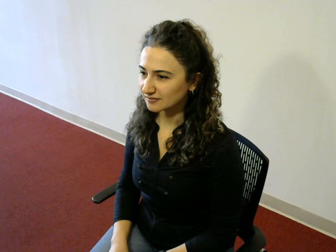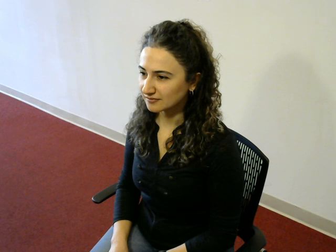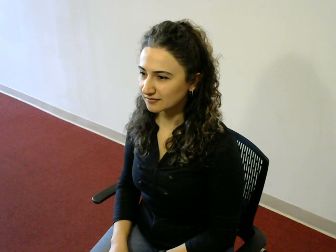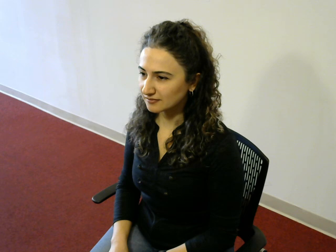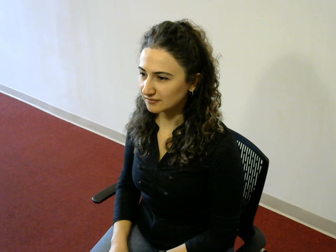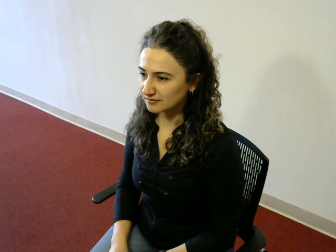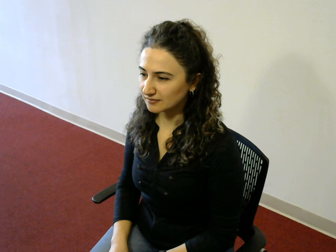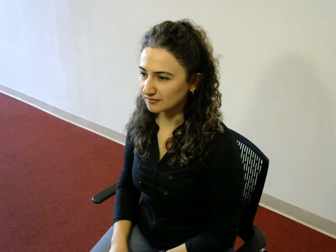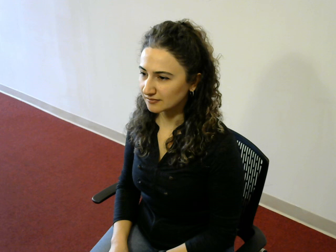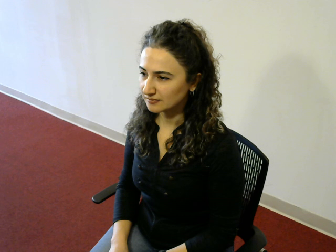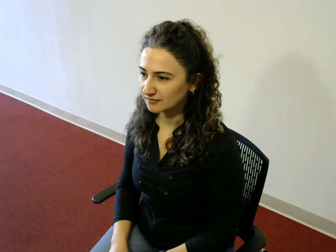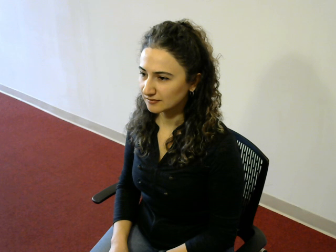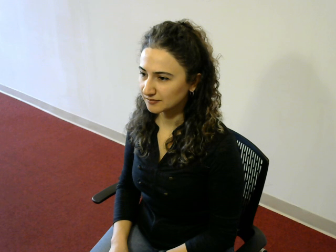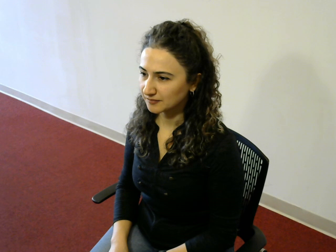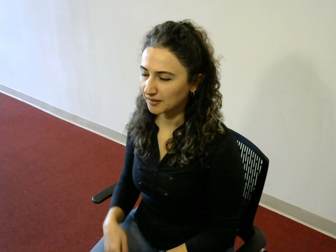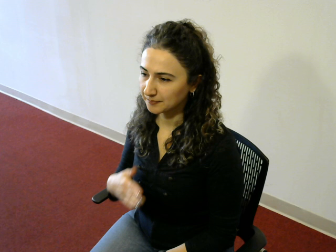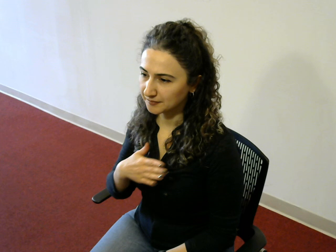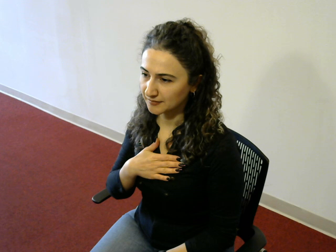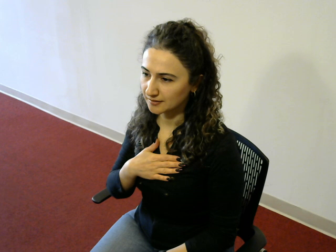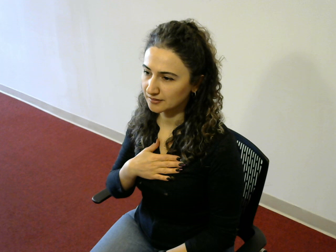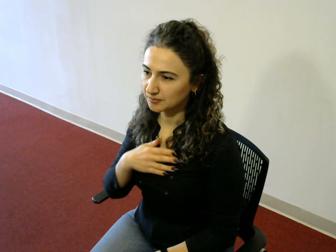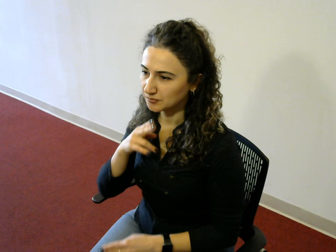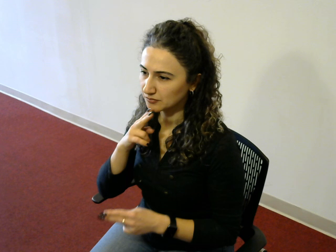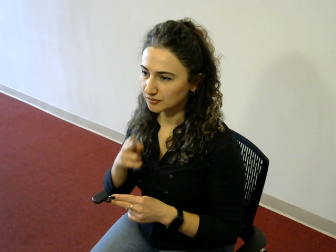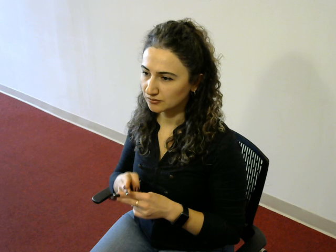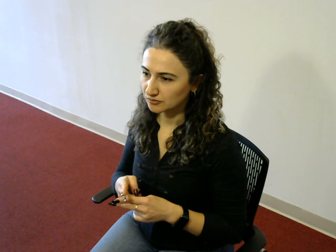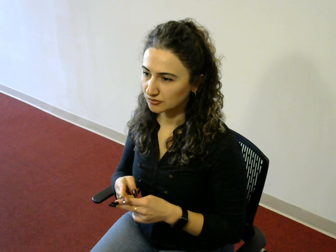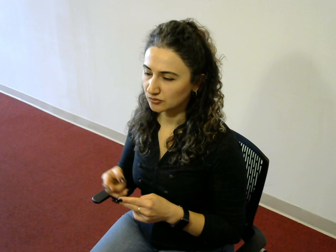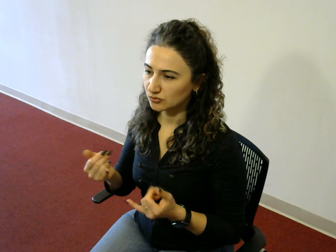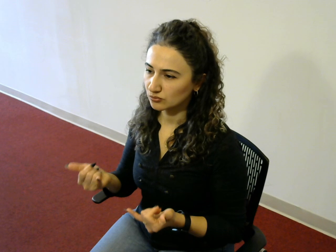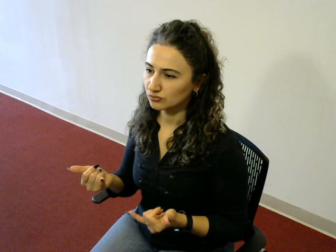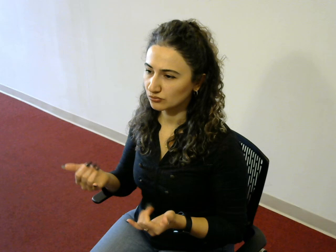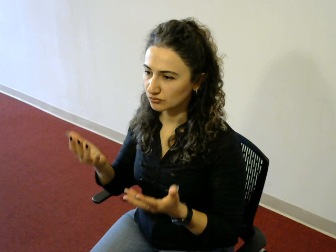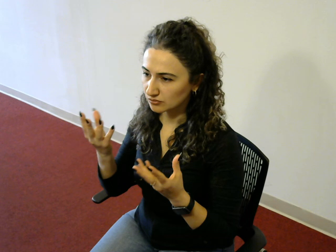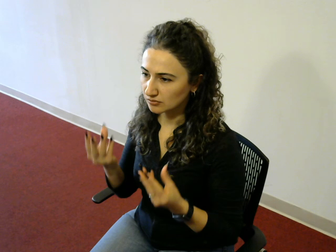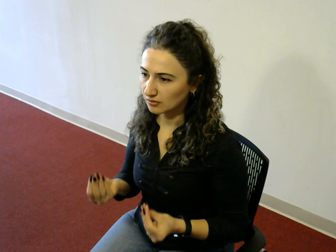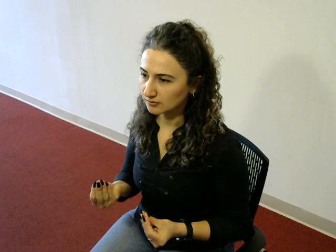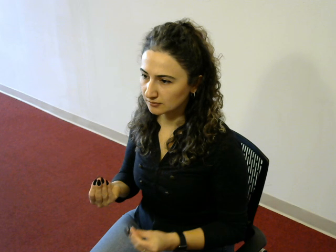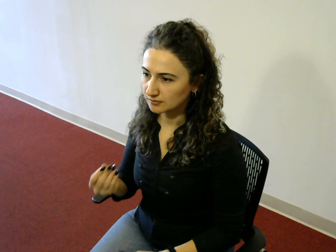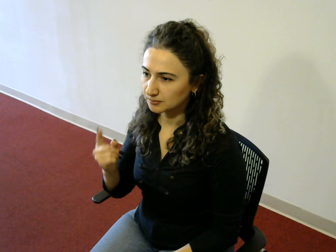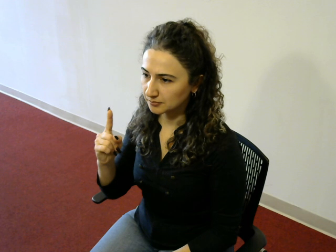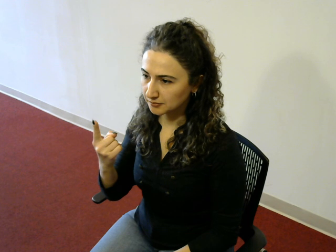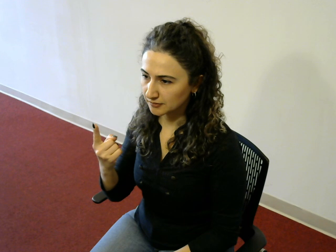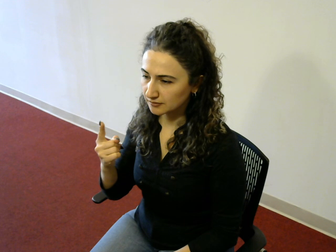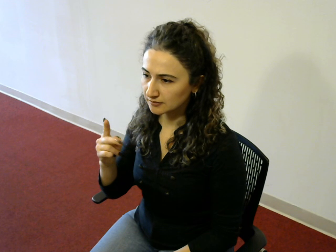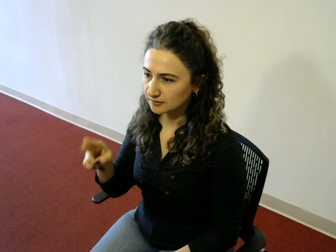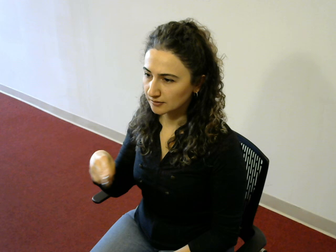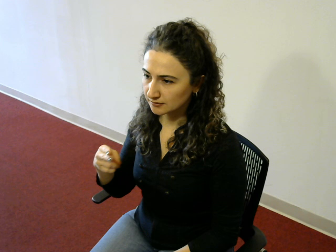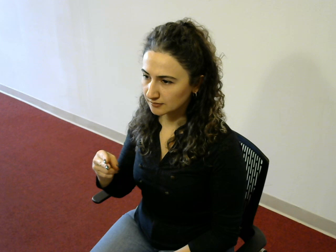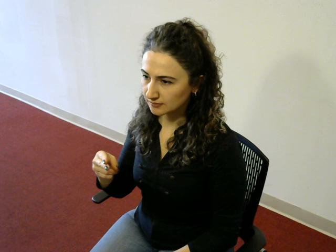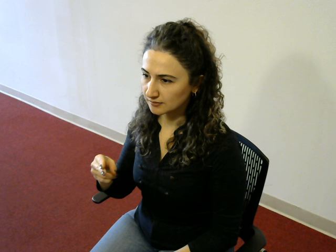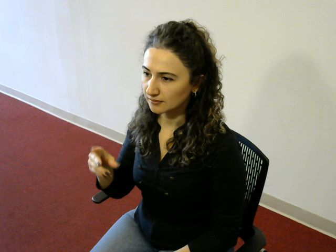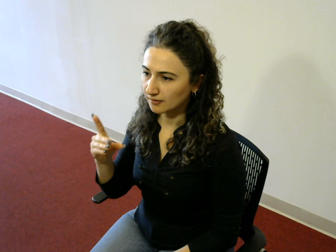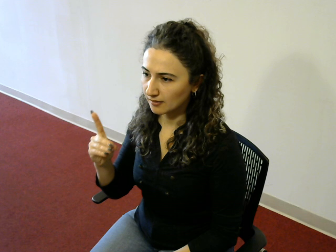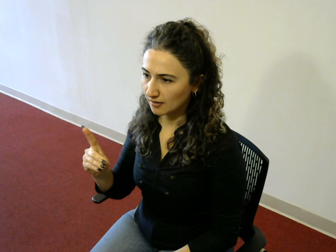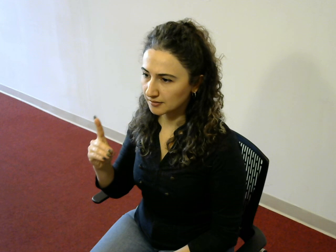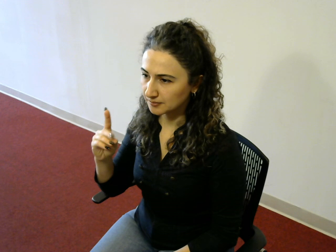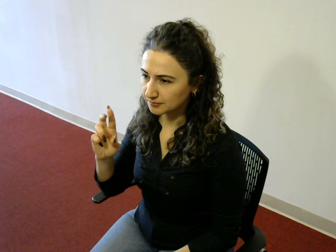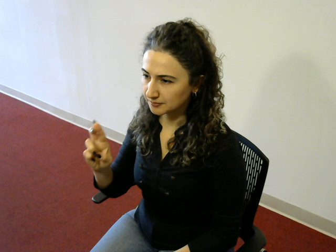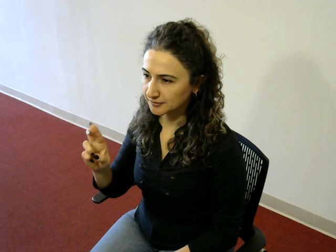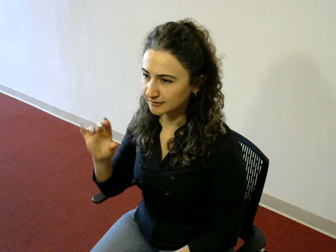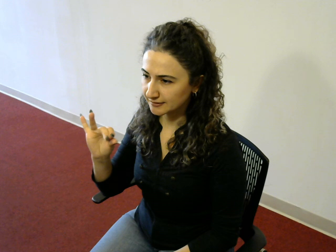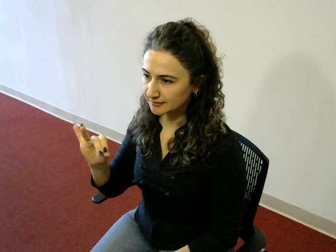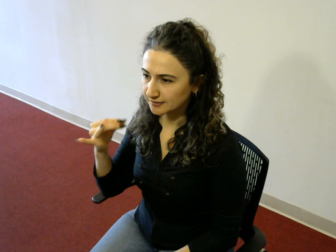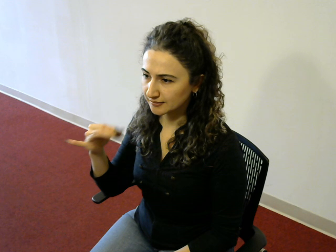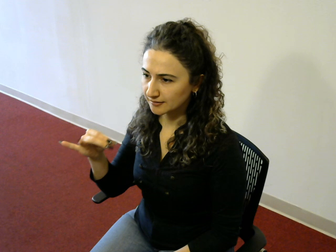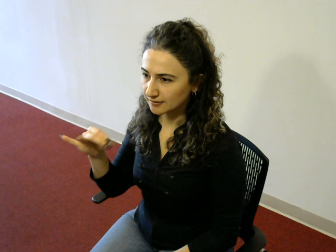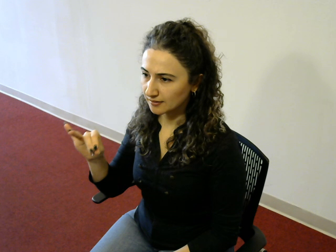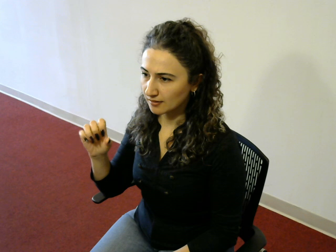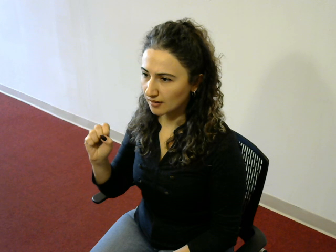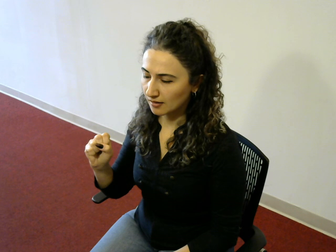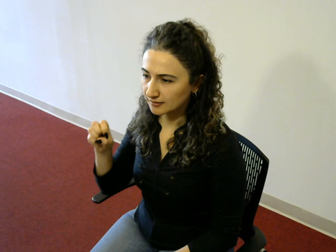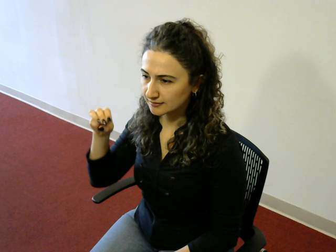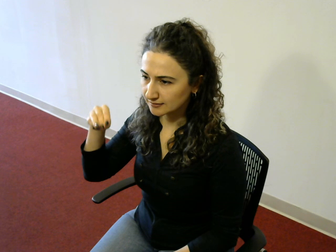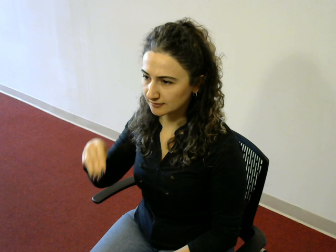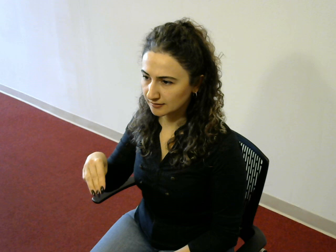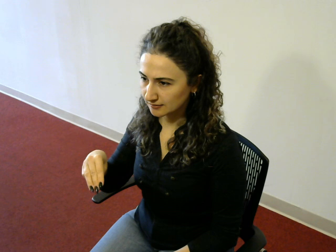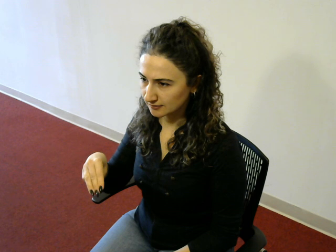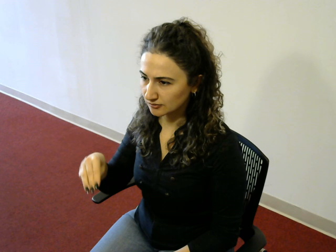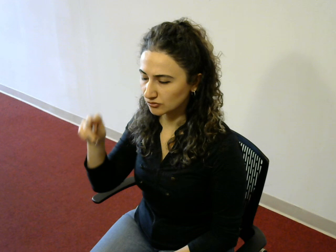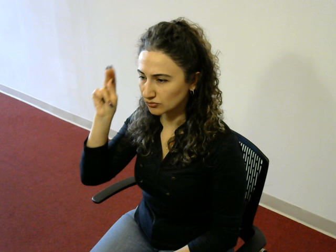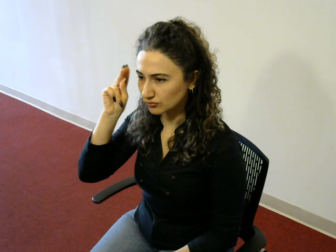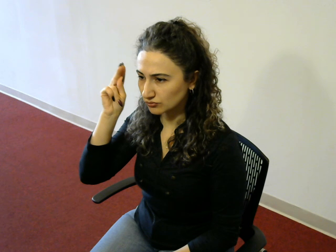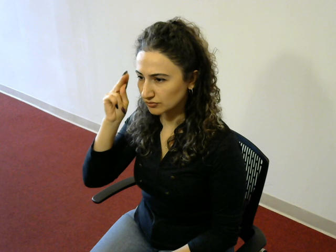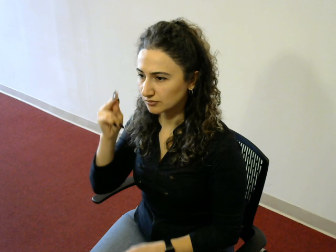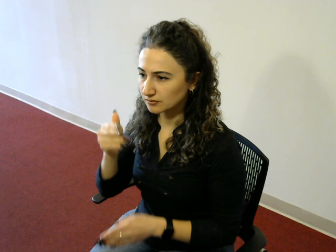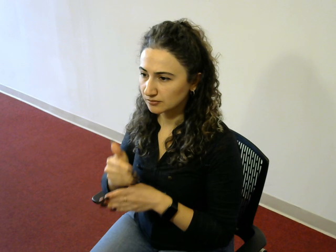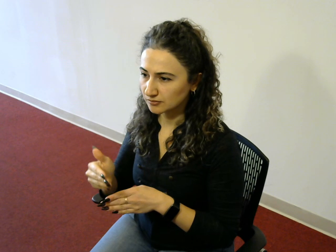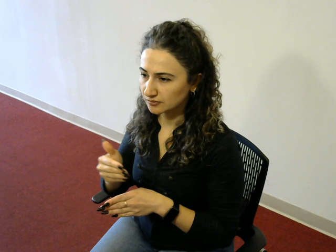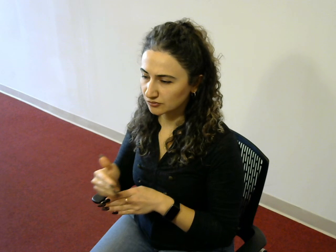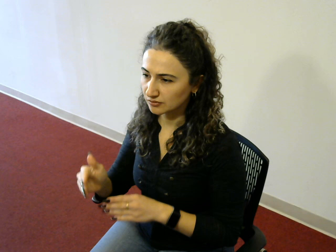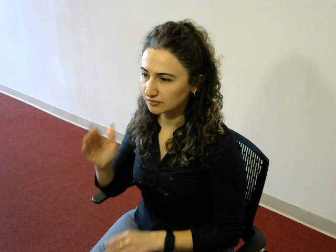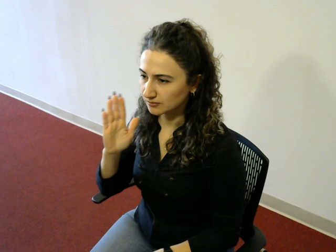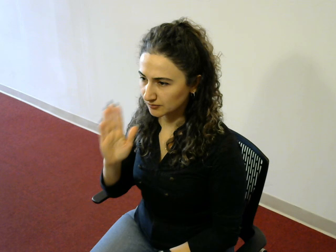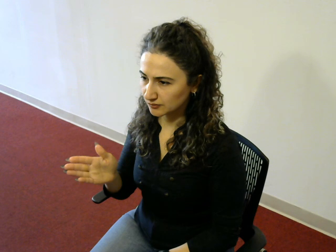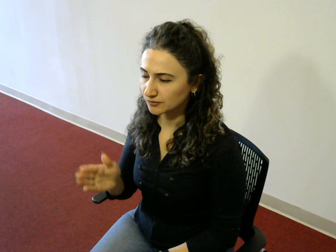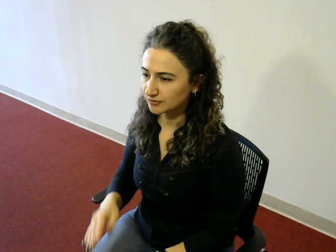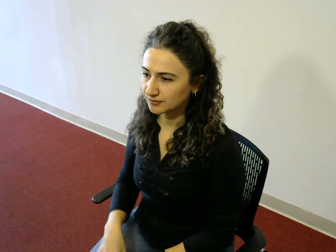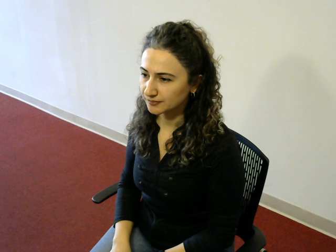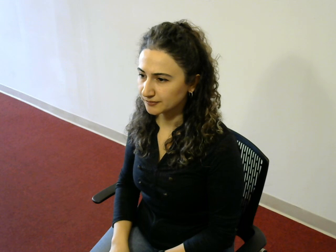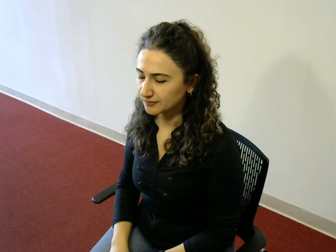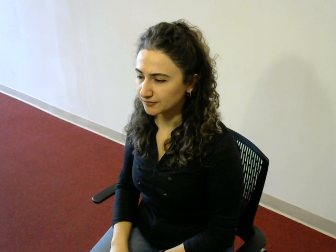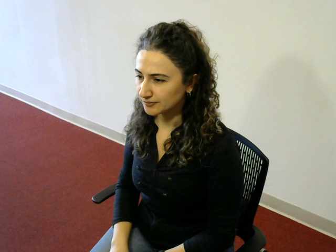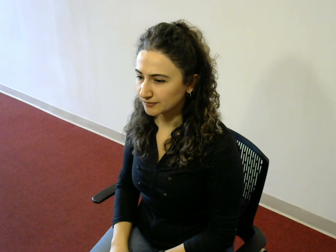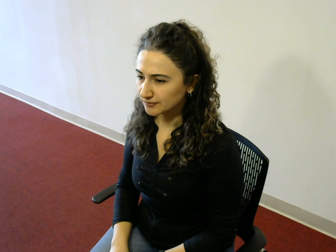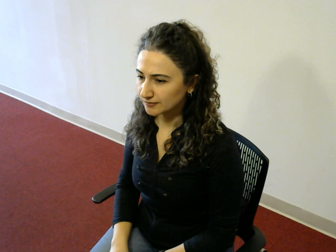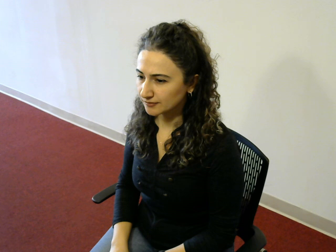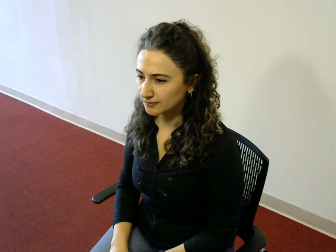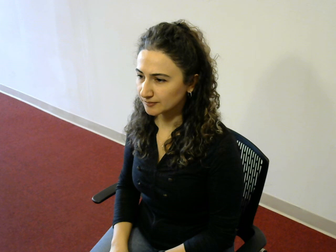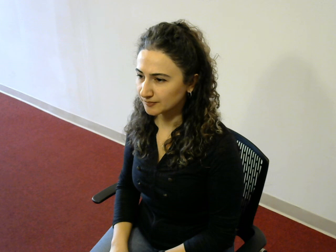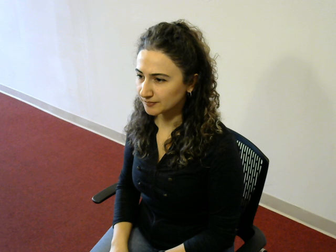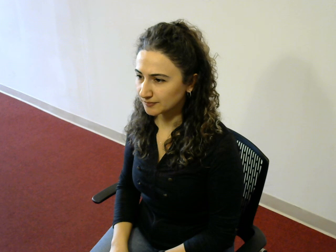Mənim bacım bu gün ədəbiyyat dərsinə gecikəcək